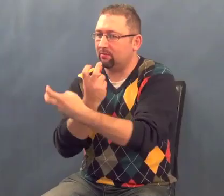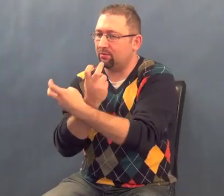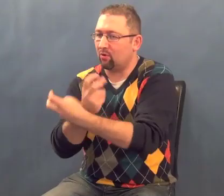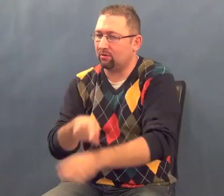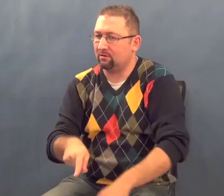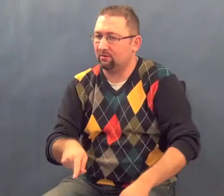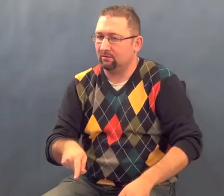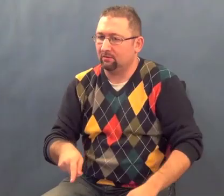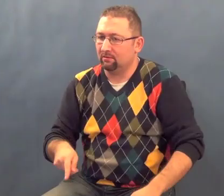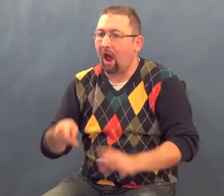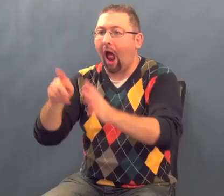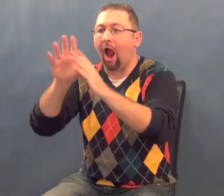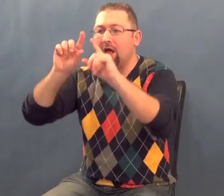To chyba ten szkielet tak oznacza.